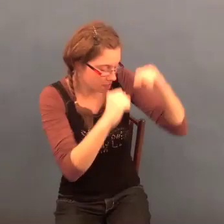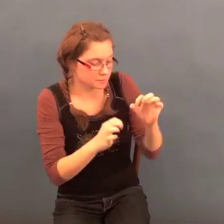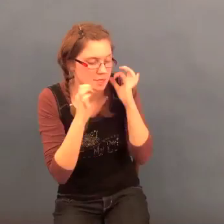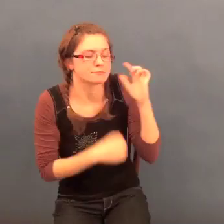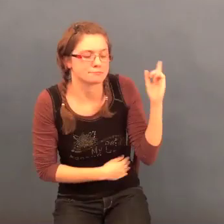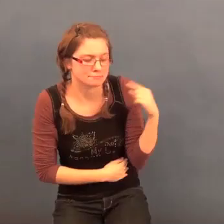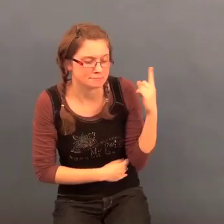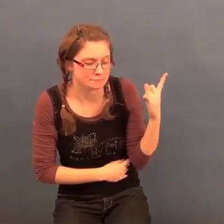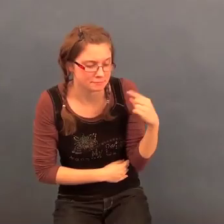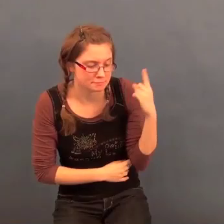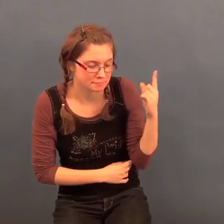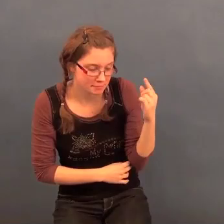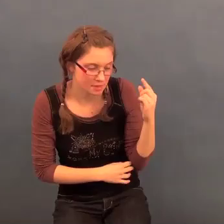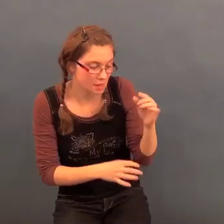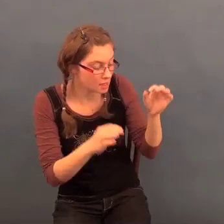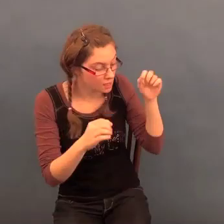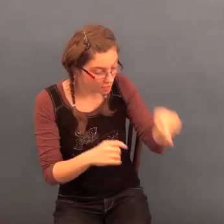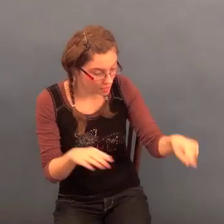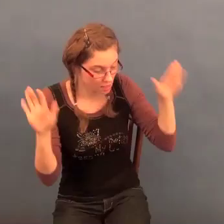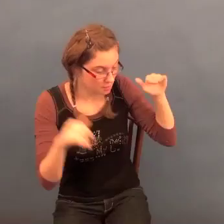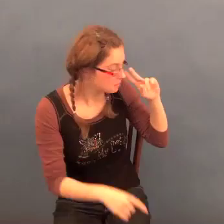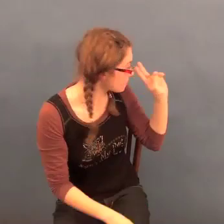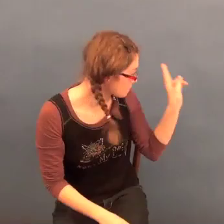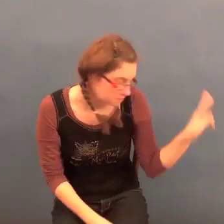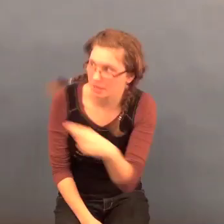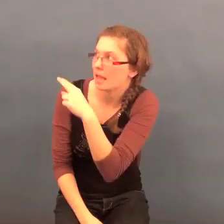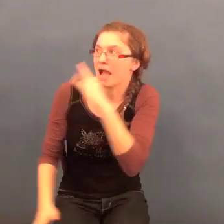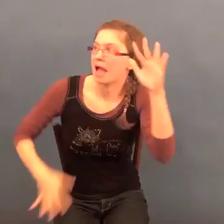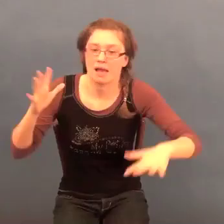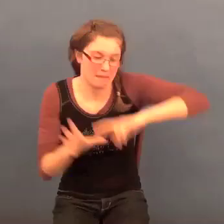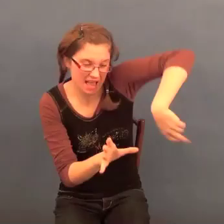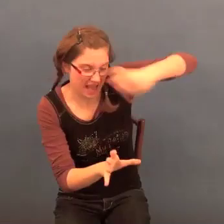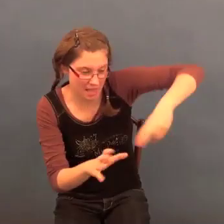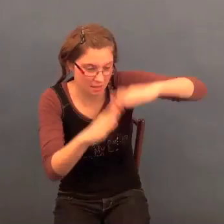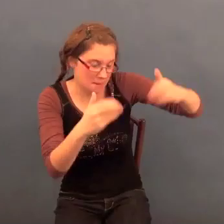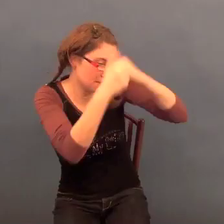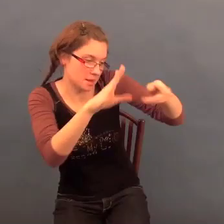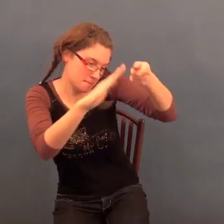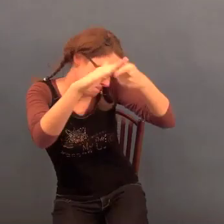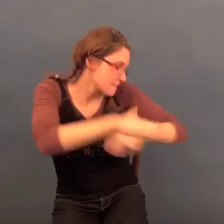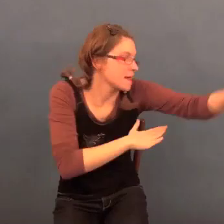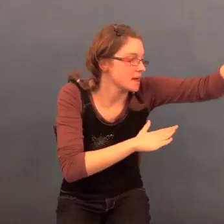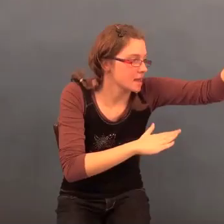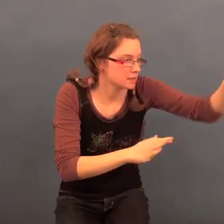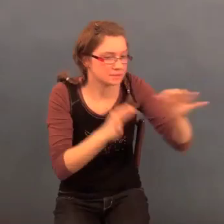Kot chodzi dookoła klatki i nagle ptak go zauważa, przestraszony otwiera klatkę i szybko ucieka.